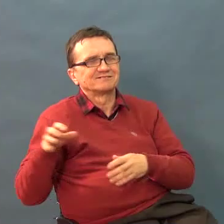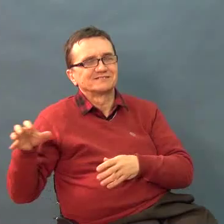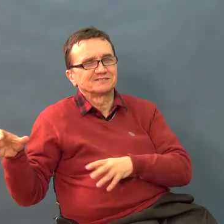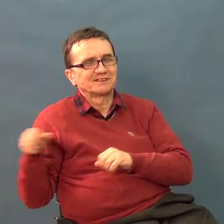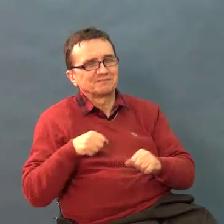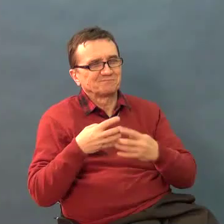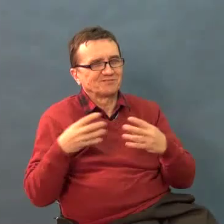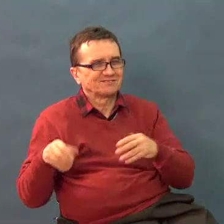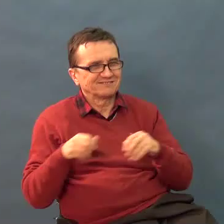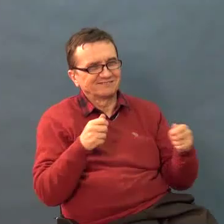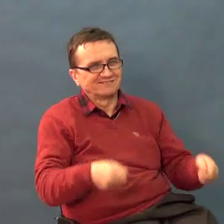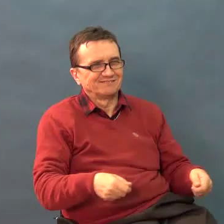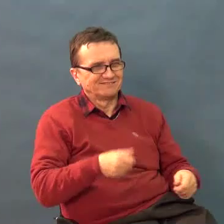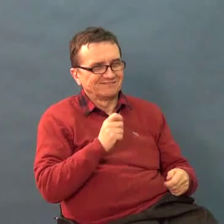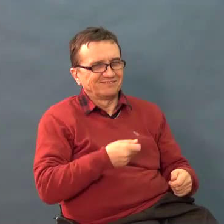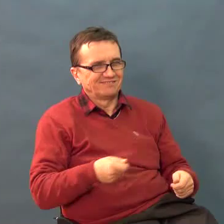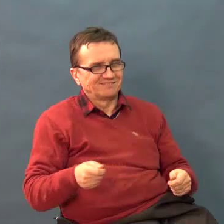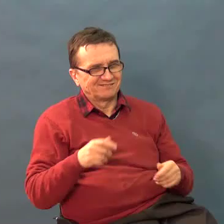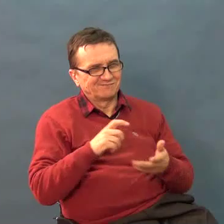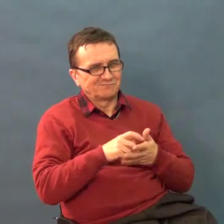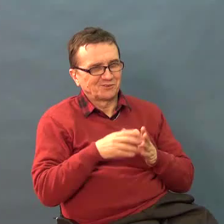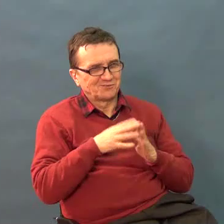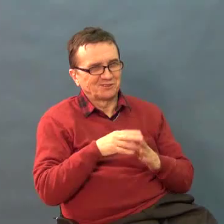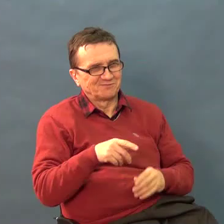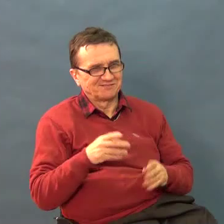Zabrało płot, położyło w pokoju, w domu i gra jak na cymbałkach.